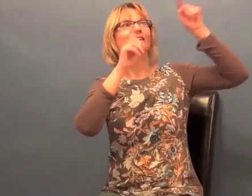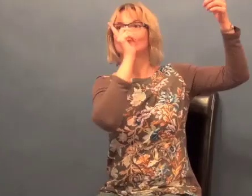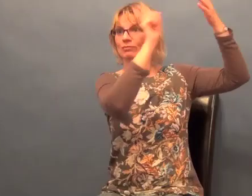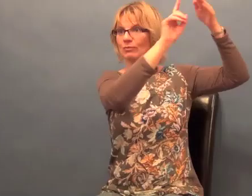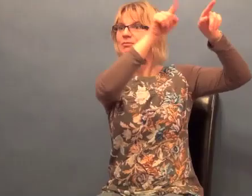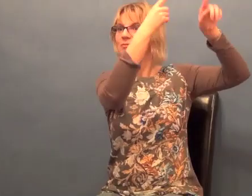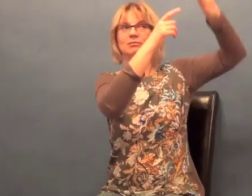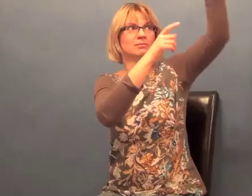Ona się chowała co godzinę.